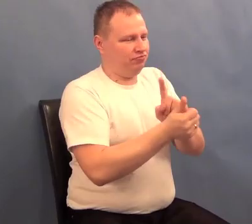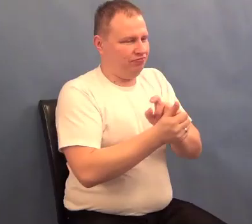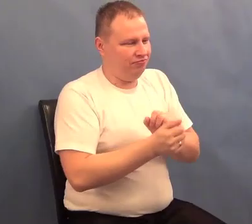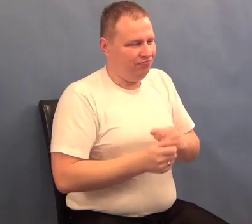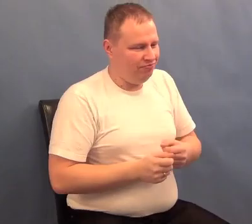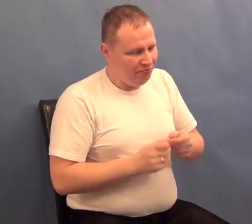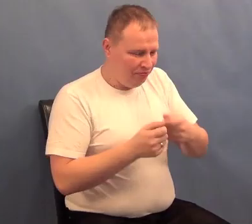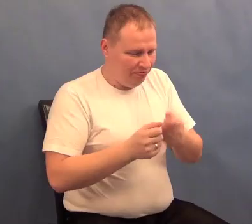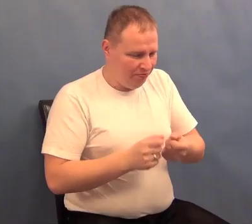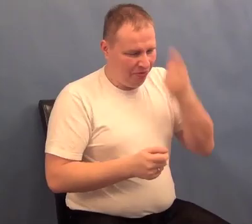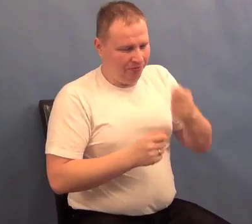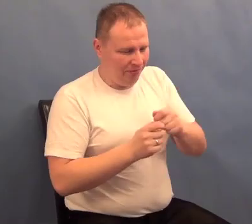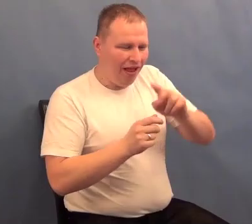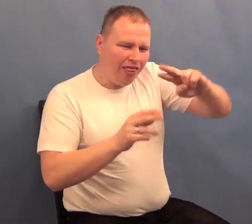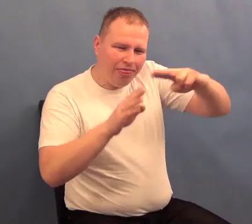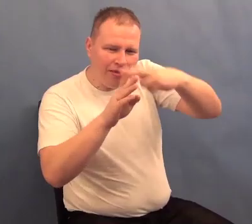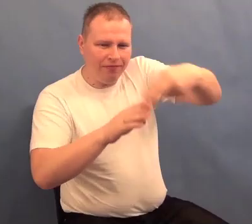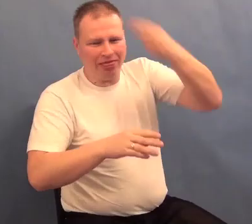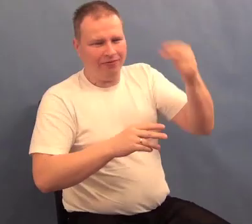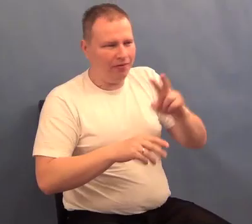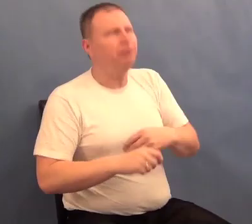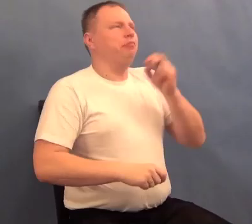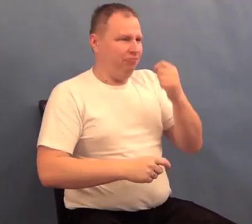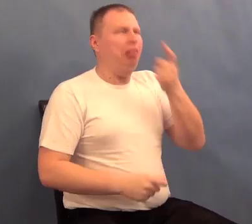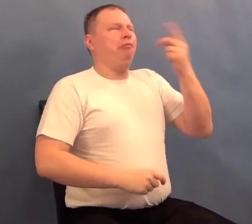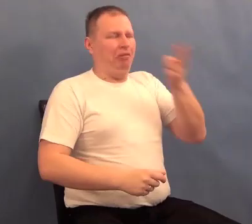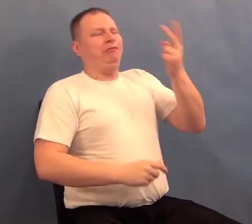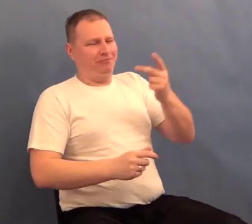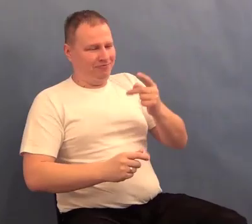Chaplin rzucał kawałkami kitu za siebie, trafiał policjanta w twarz.